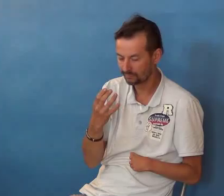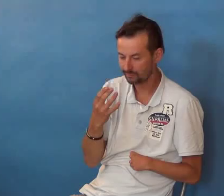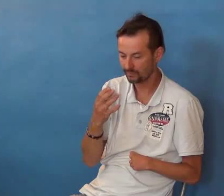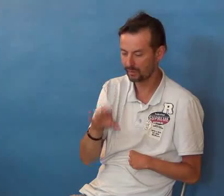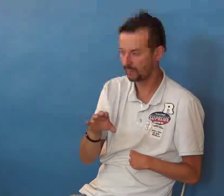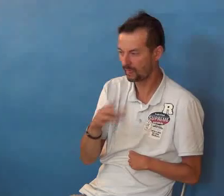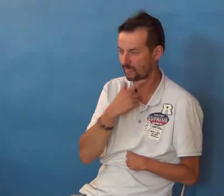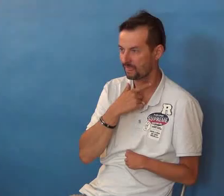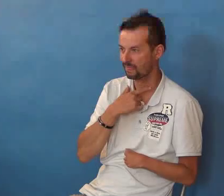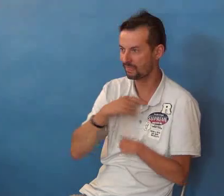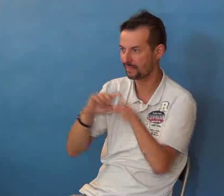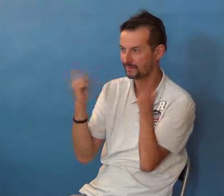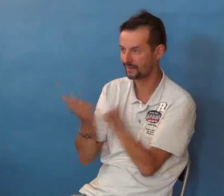Ma wielką ochotę i decyduje się, żeby zabrać cały kosz.